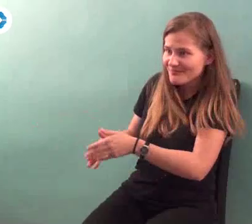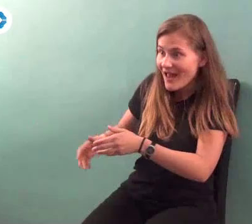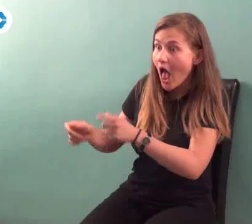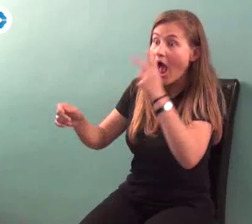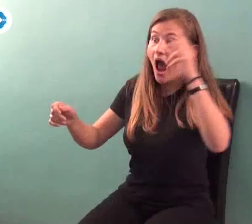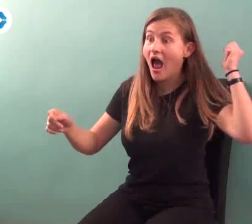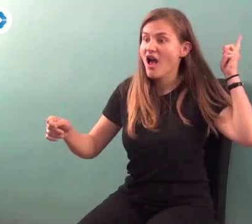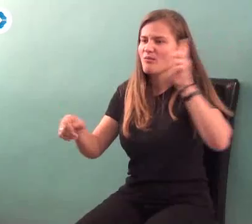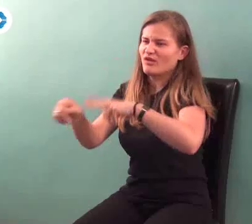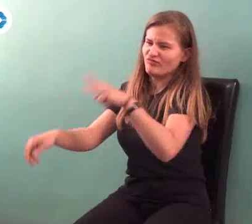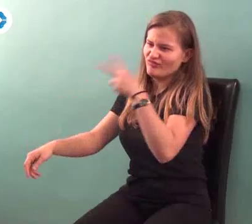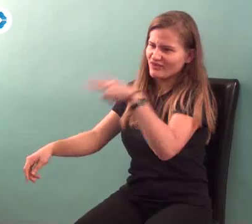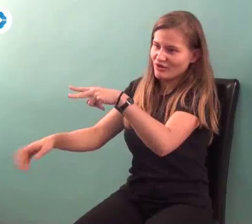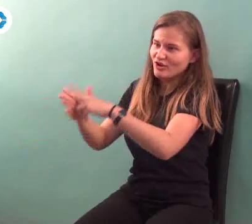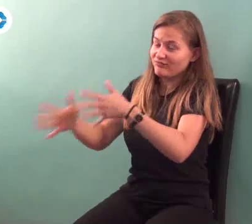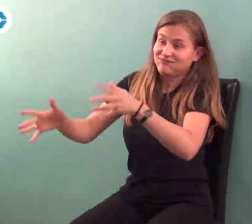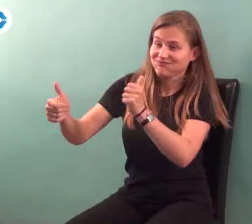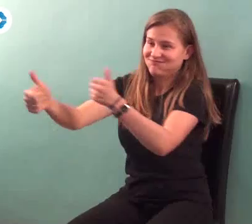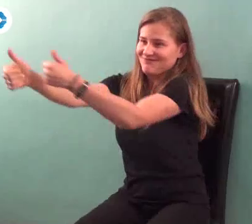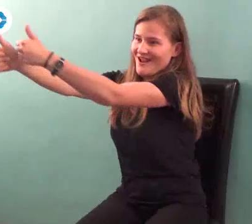A ten policjant już ich razem zobaczył i zaczyna ich gonić.